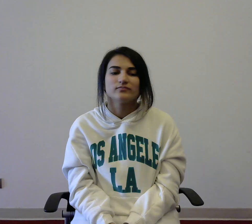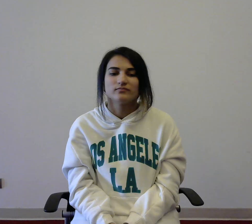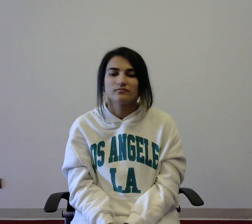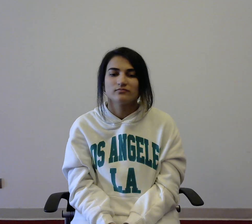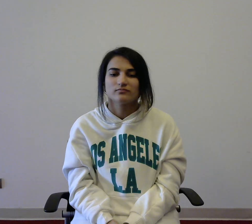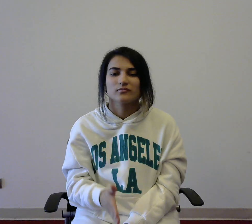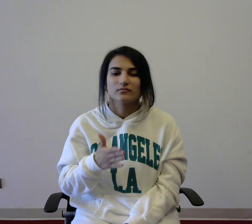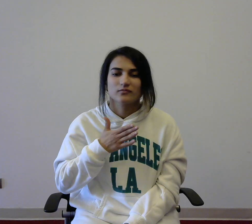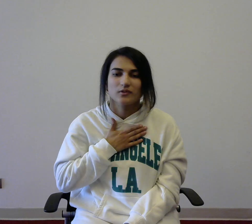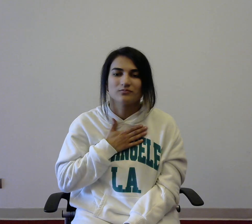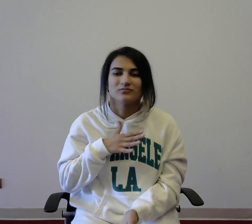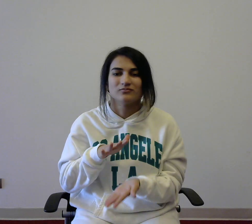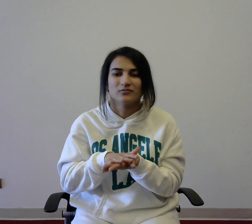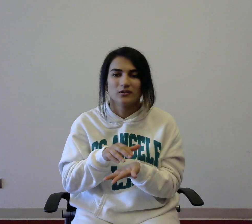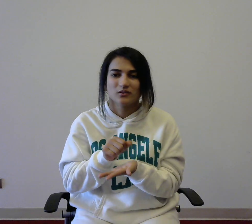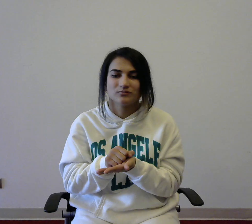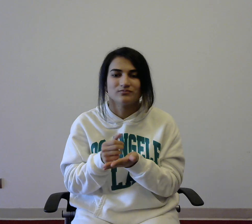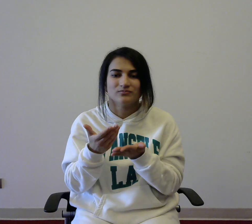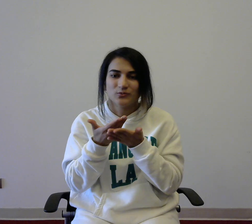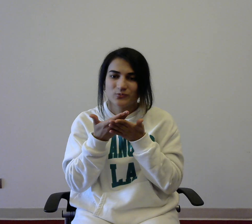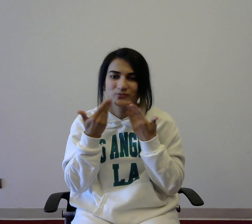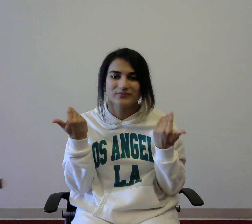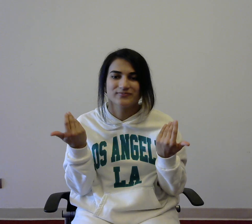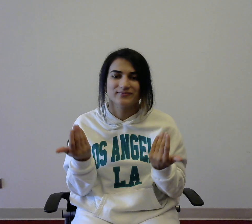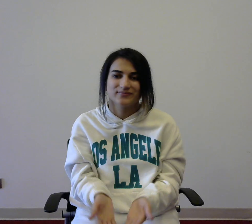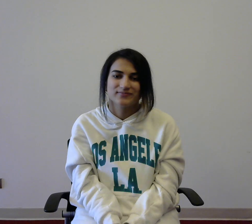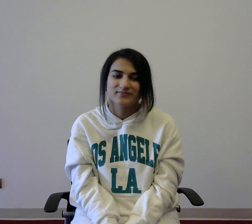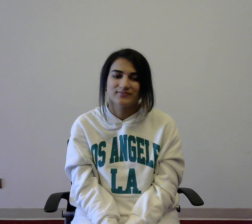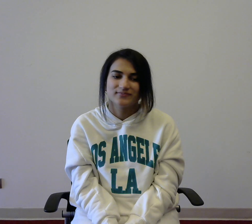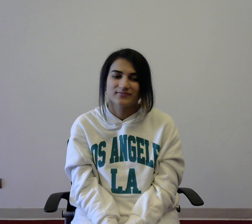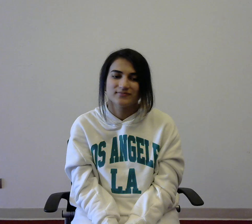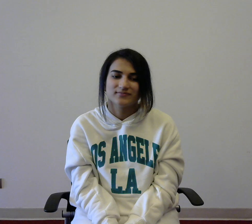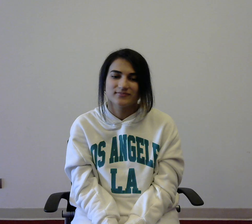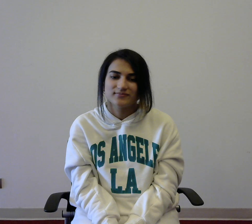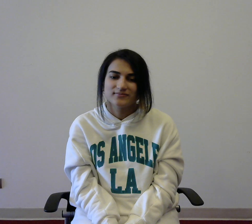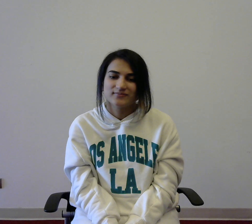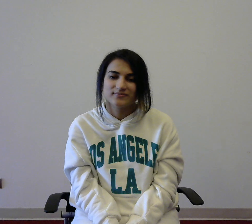Mənim ləqəbim yoxdur